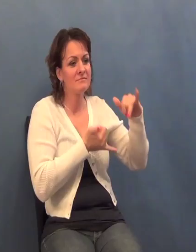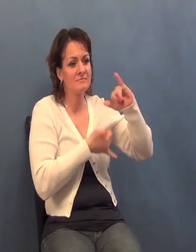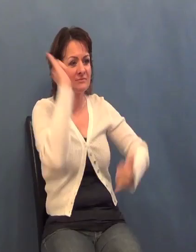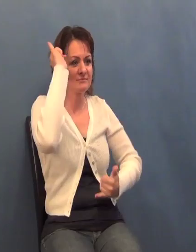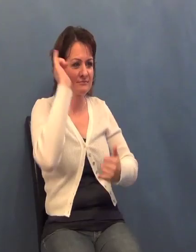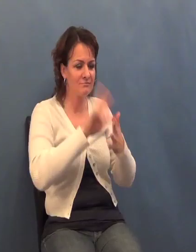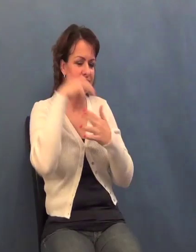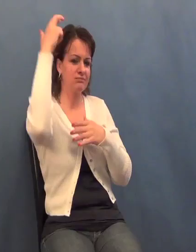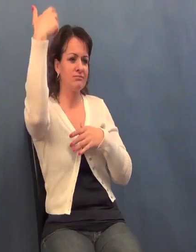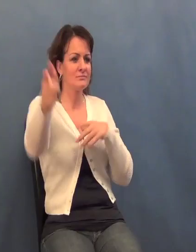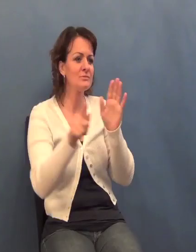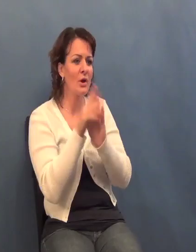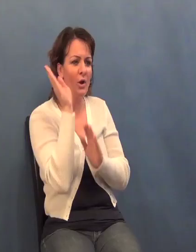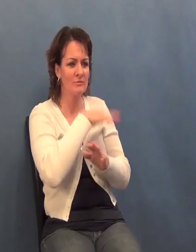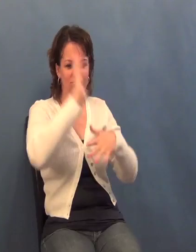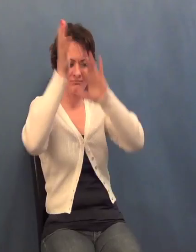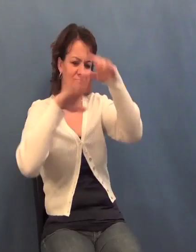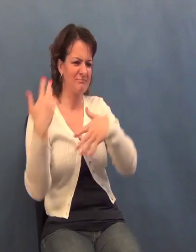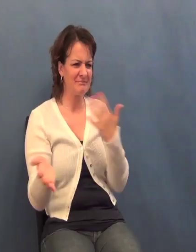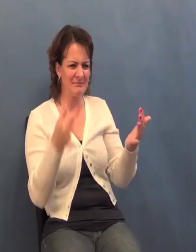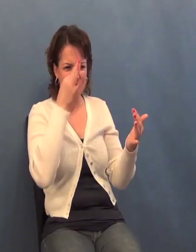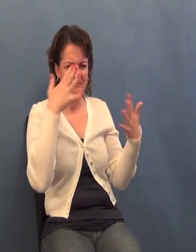Wpada do kosza. Rozsypują się cuchnące śmieci.